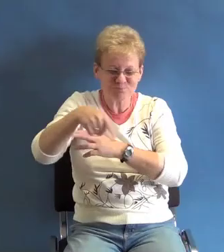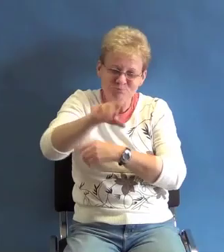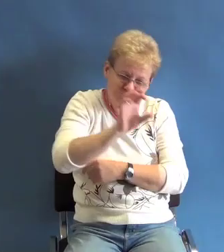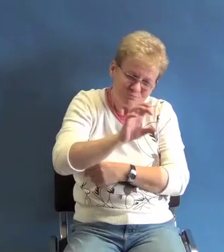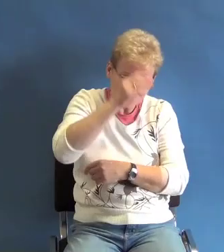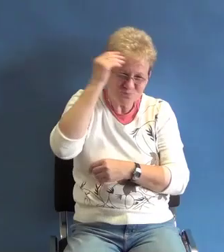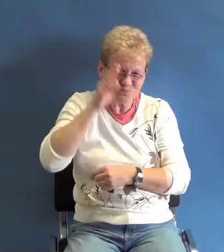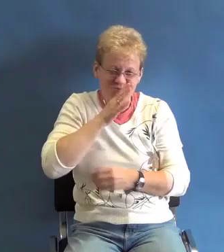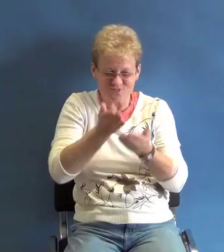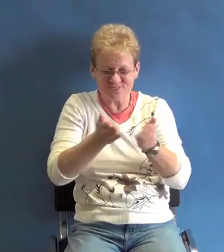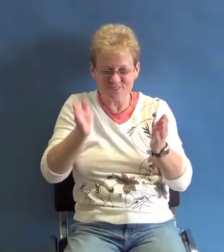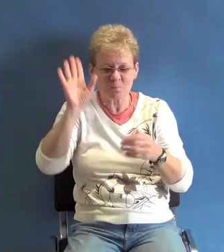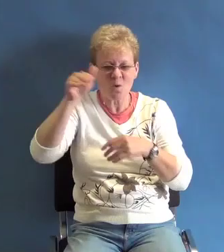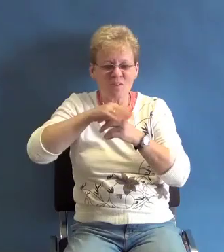Rybka pływa w wodzie i można się temu przyglądać.